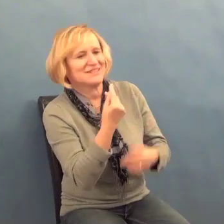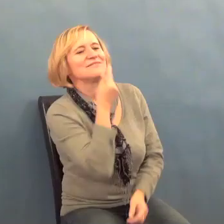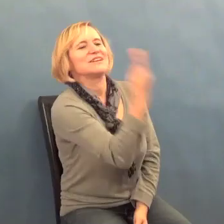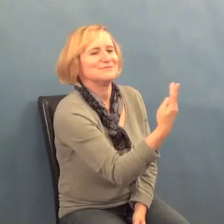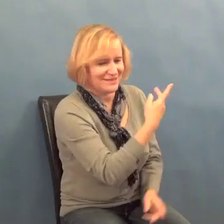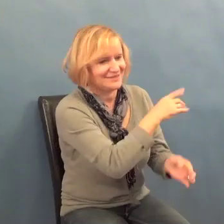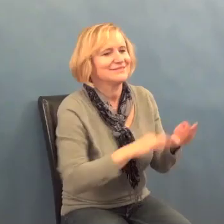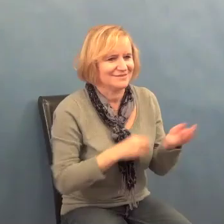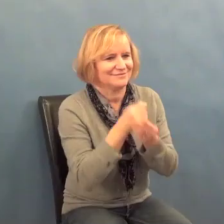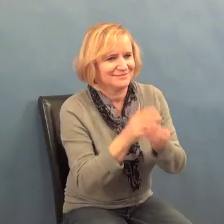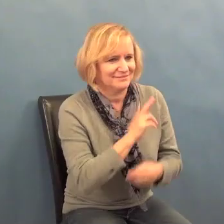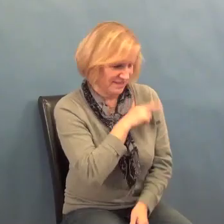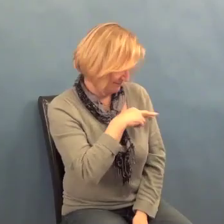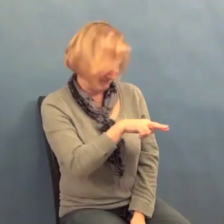Pani dała, a policjant patrzy na to zdziwiony.